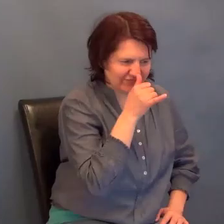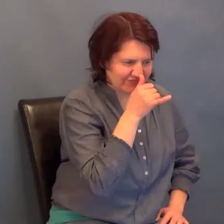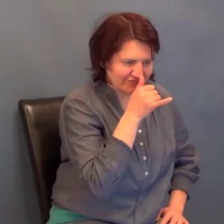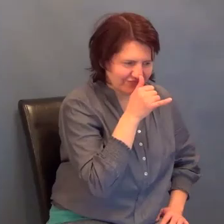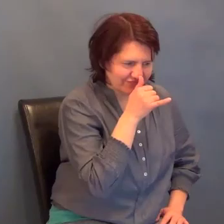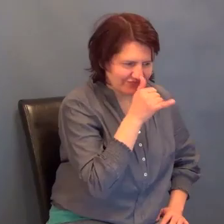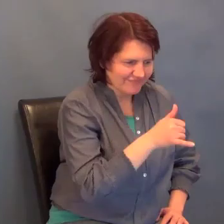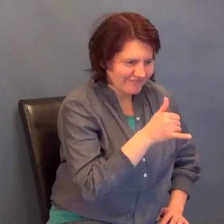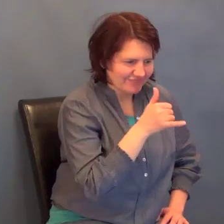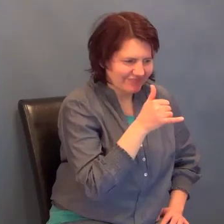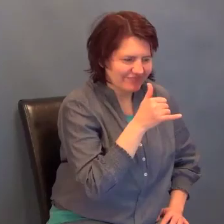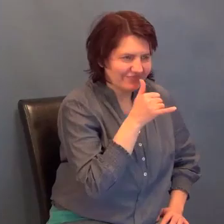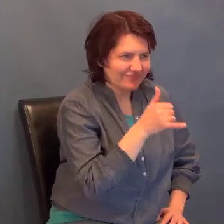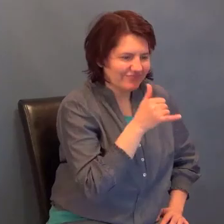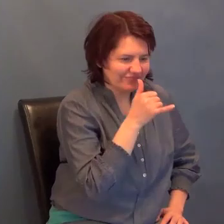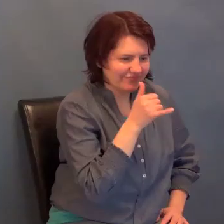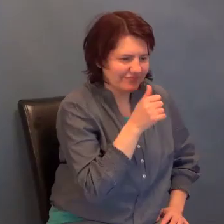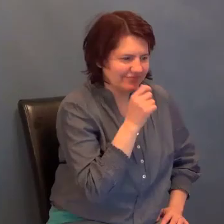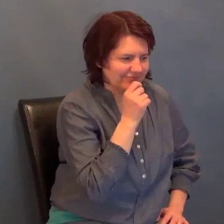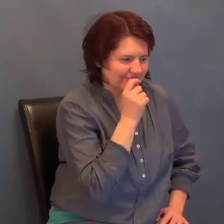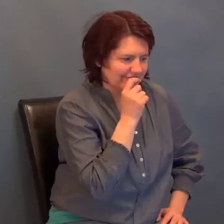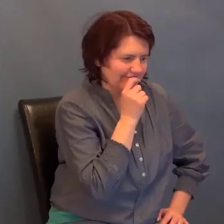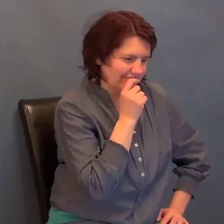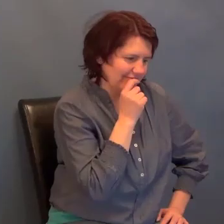Nie można.